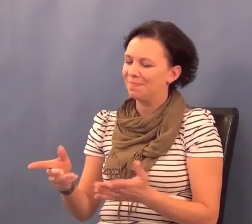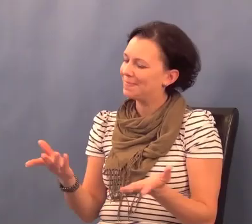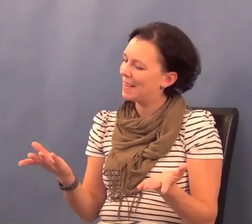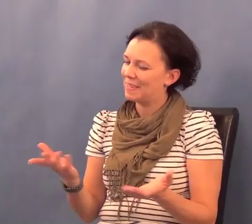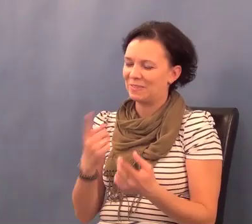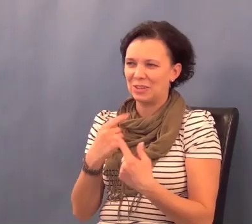Nie wiem.